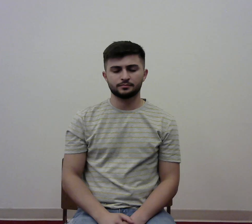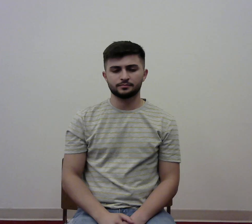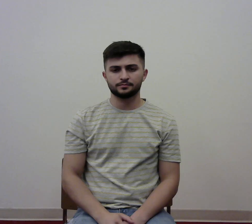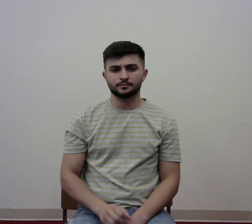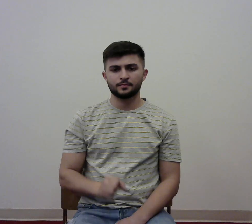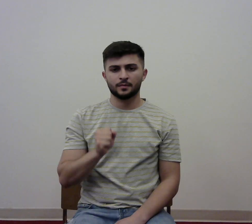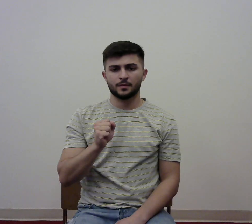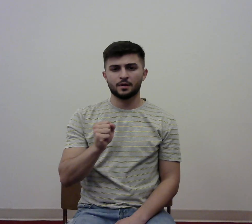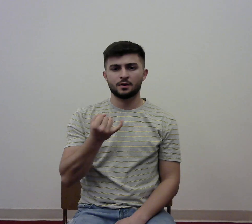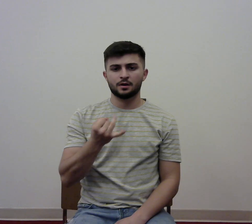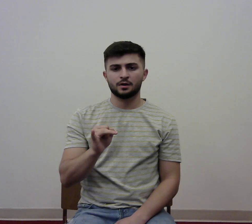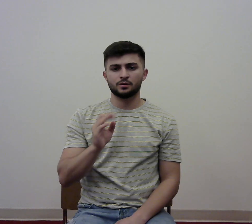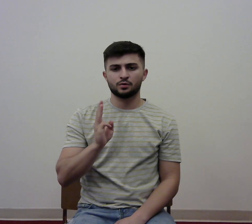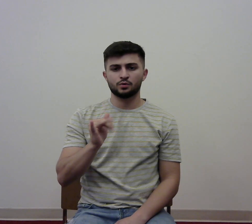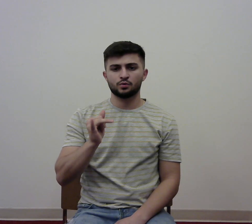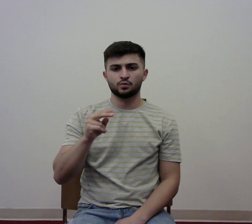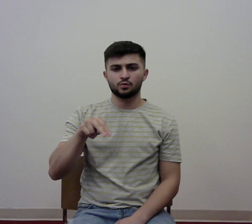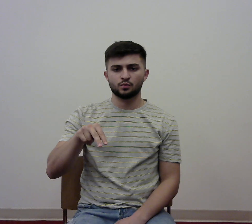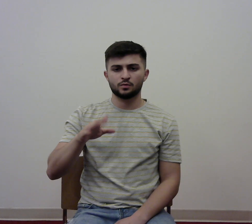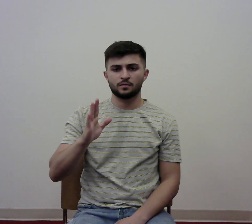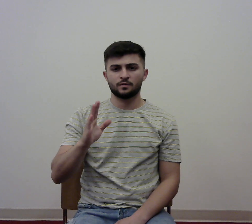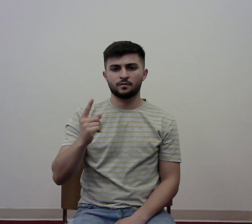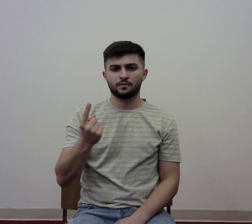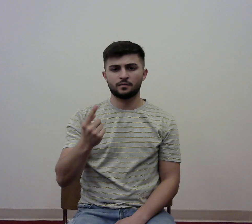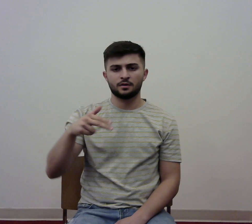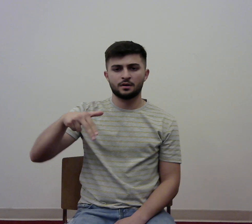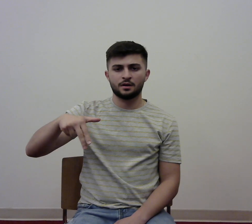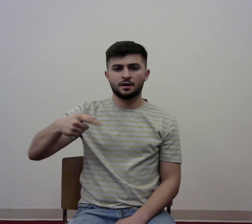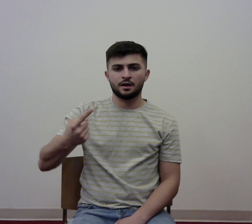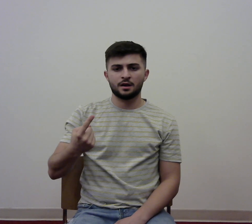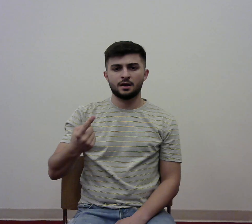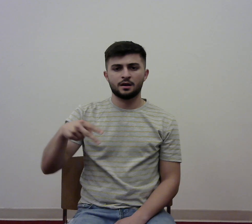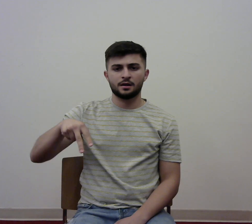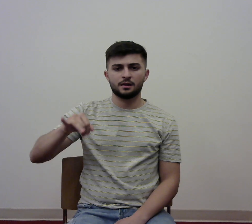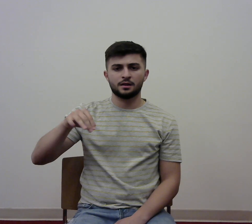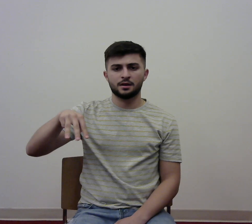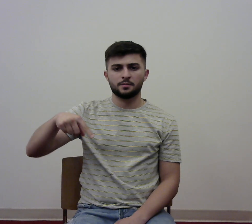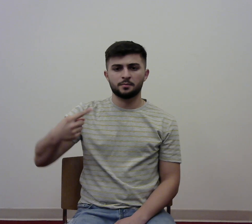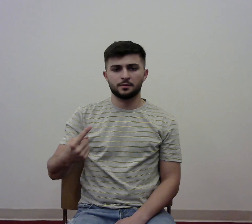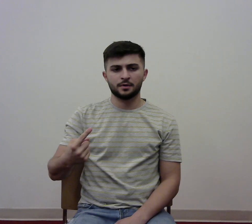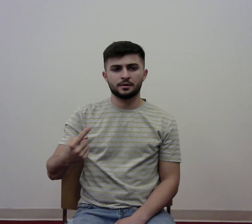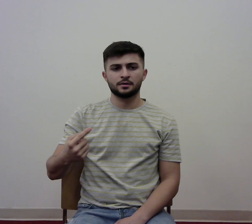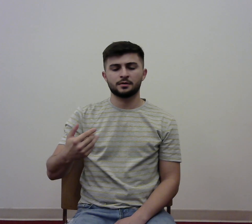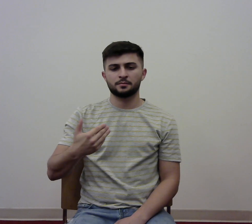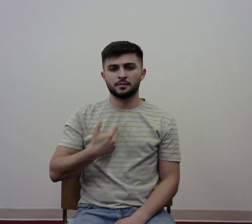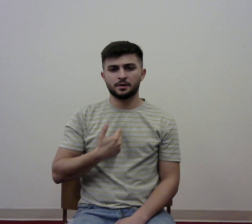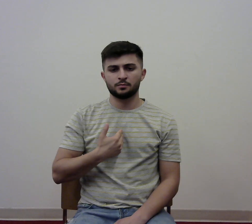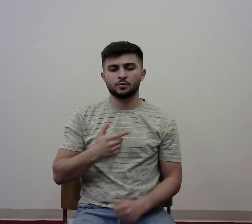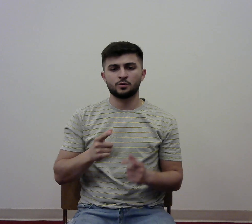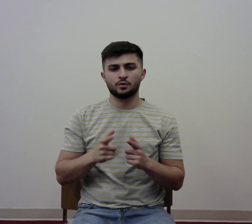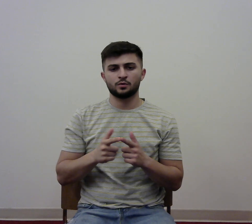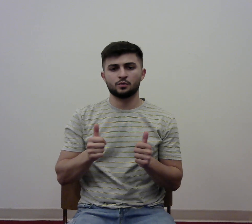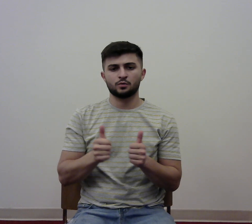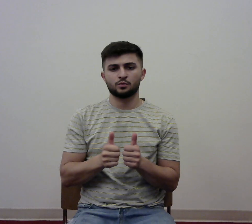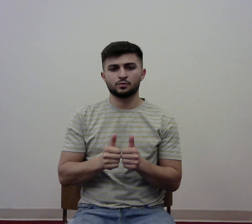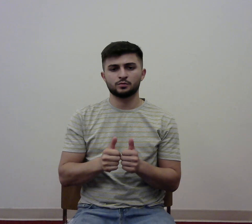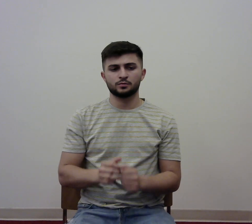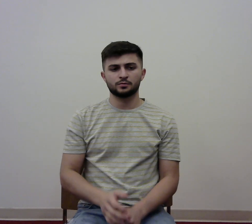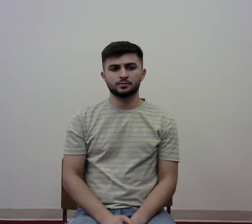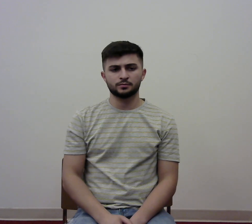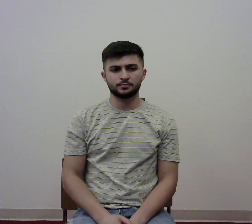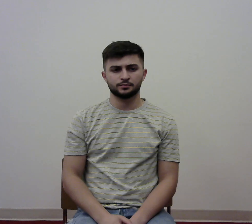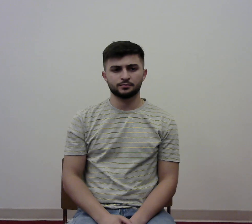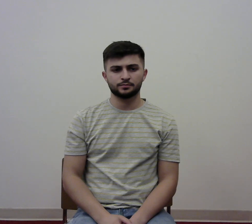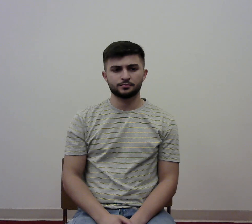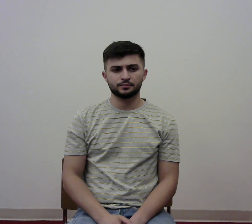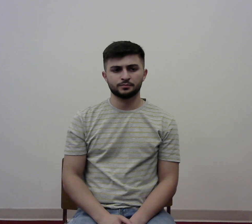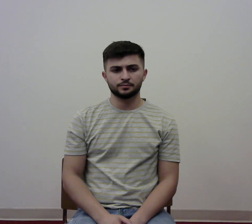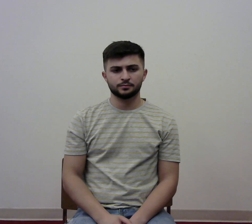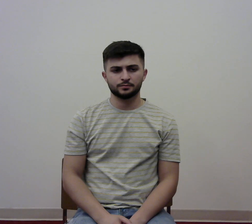Aygül və Həlimə mənim qonşularımdır